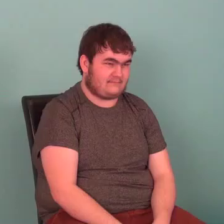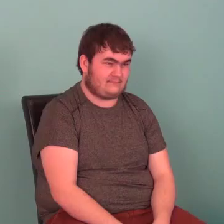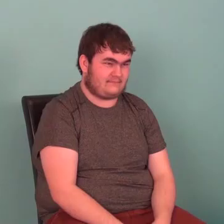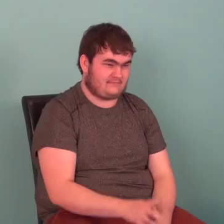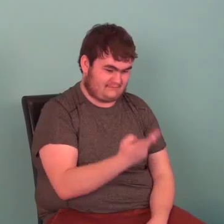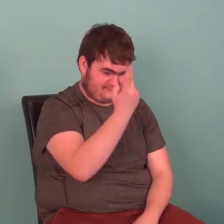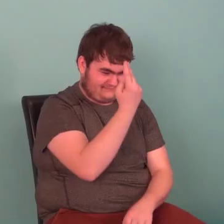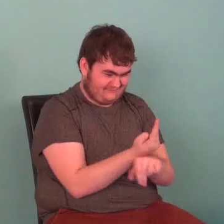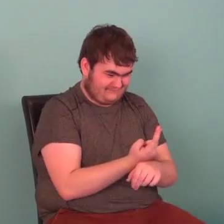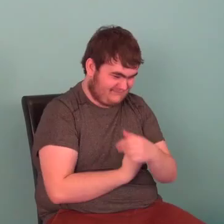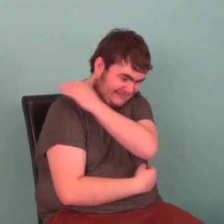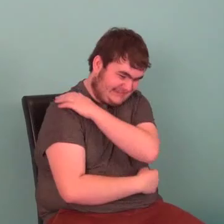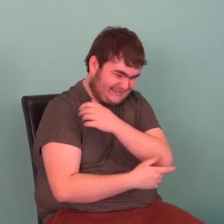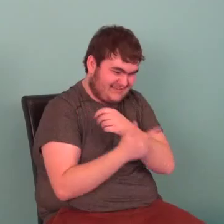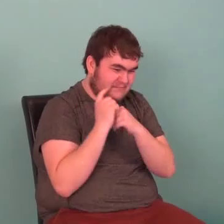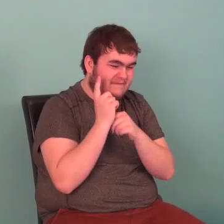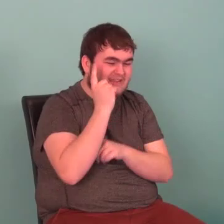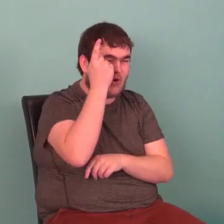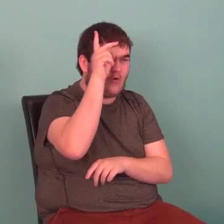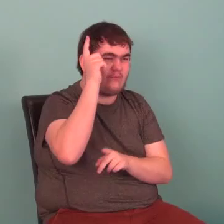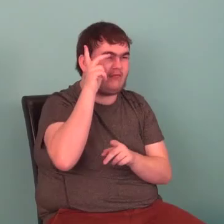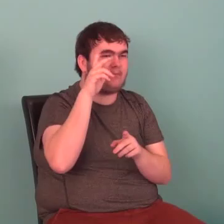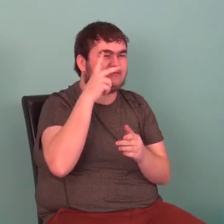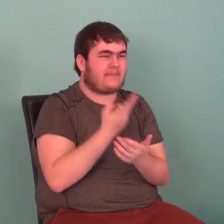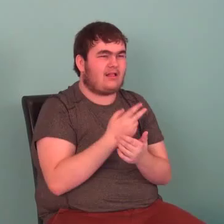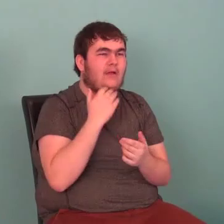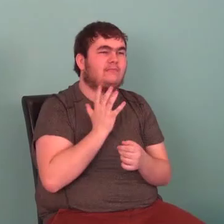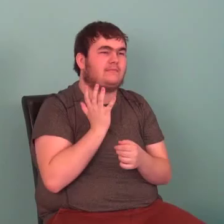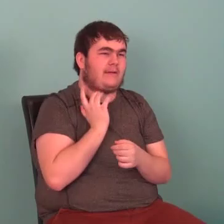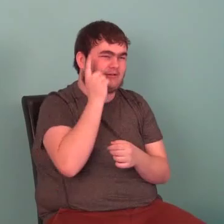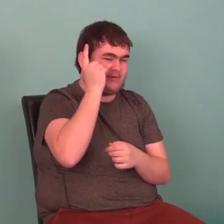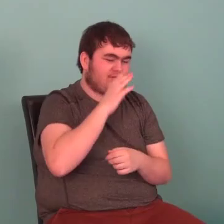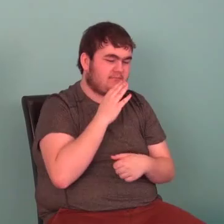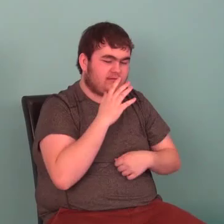Upadać na plecy z wysokości, ktoś się bawi i spada, trzeba być uważnym i bezpiecznym.